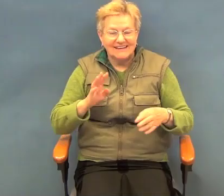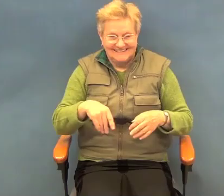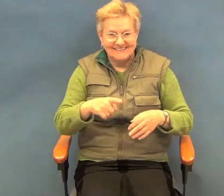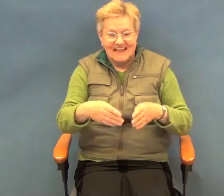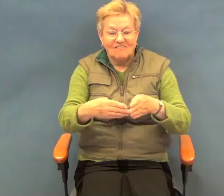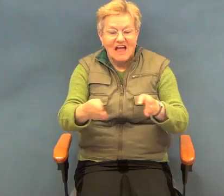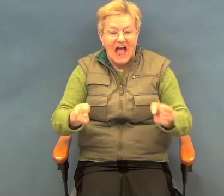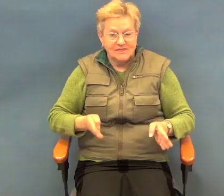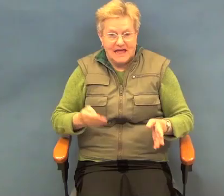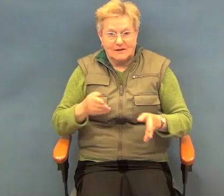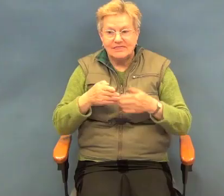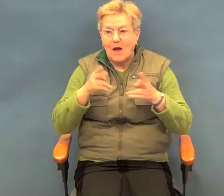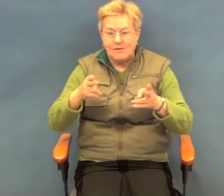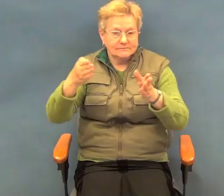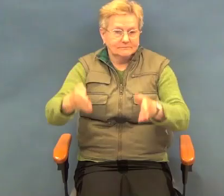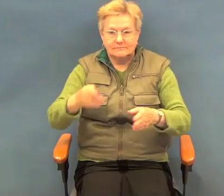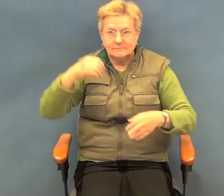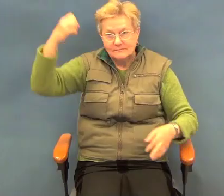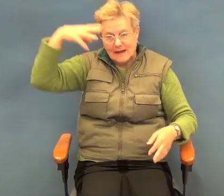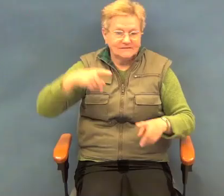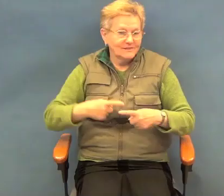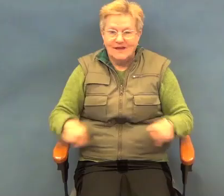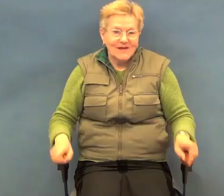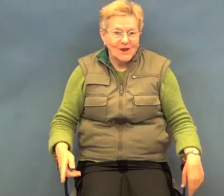Nie wolno stawiać na ulicy wanny i brać prysznica.